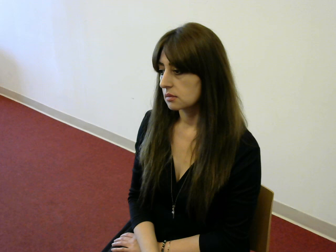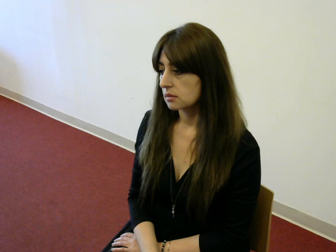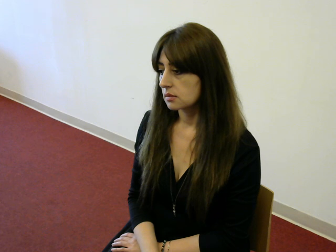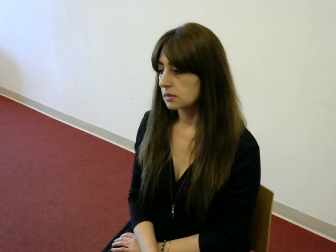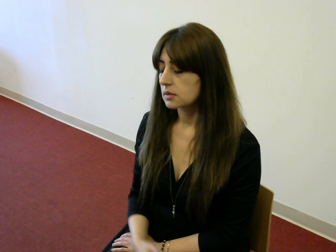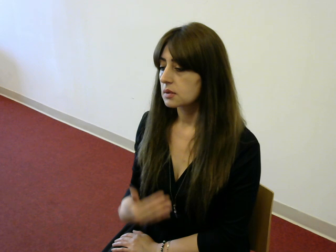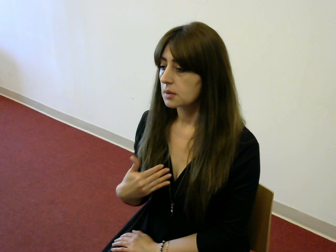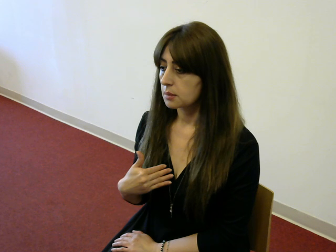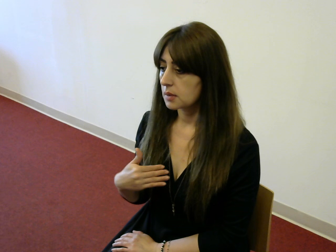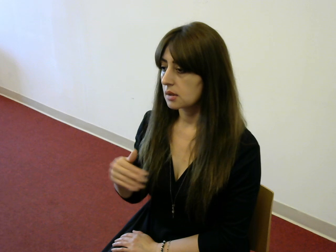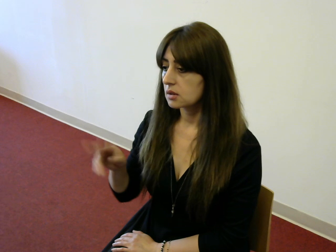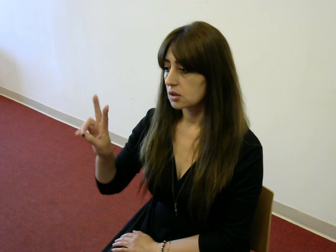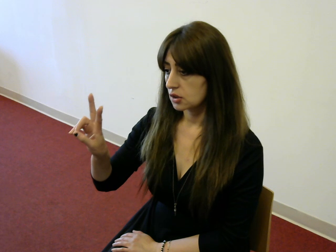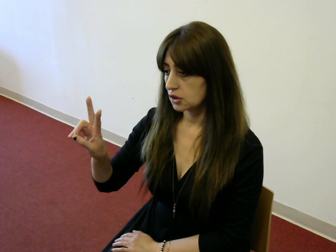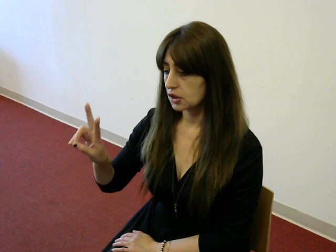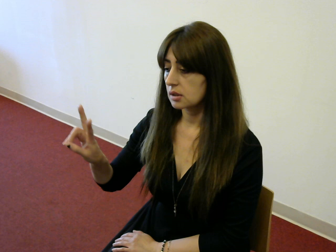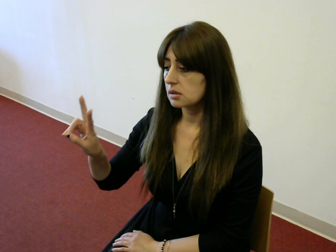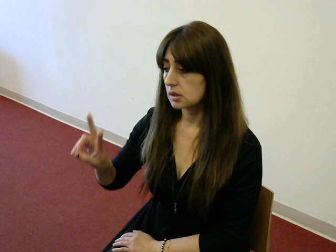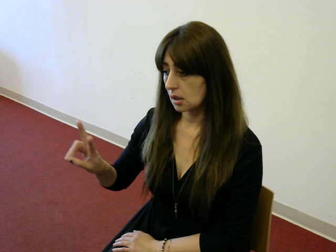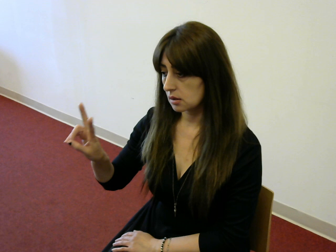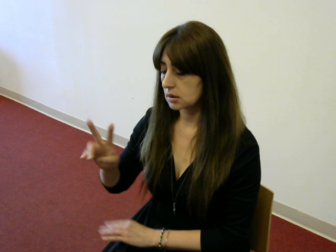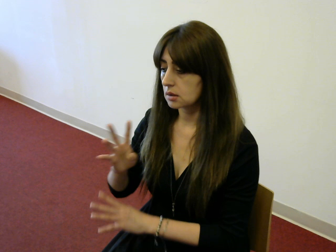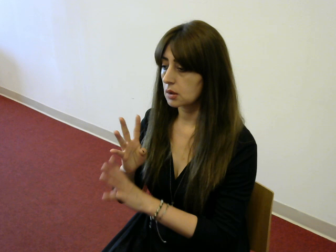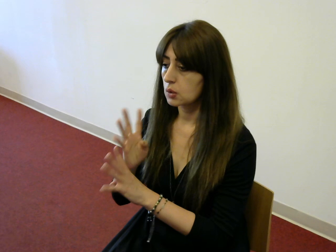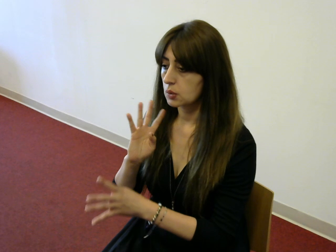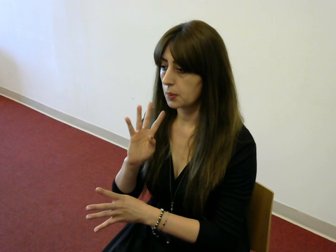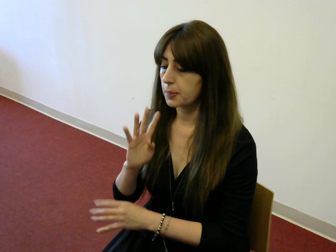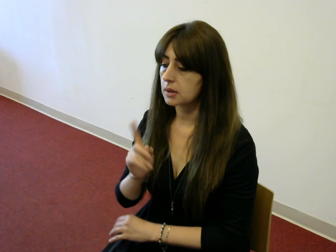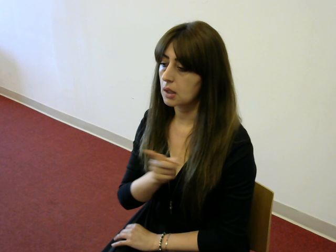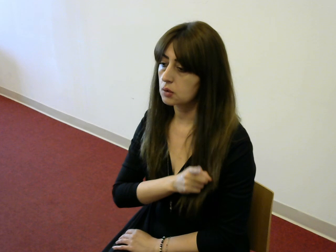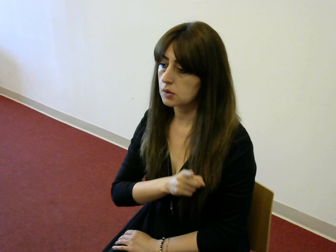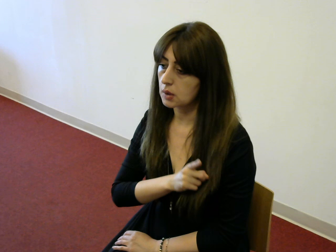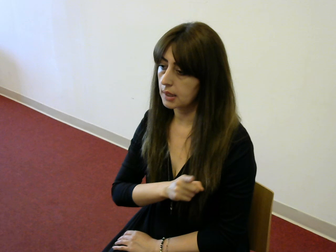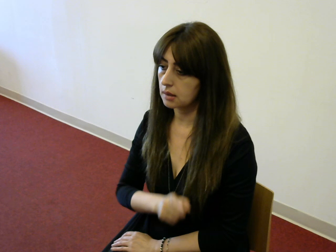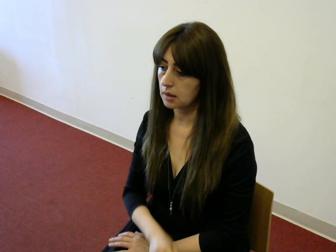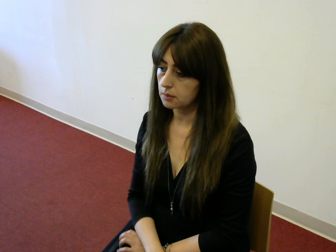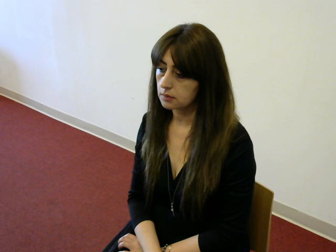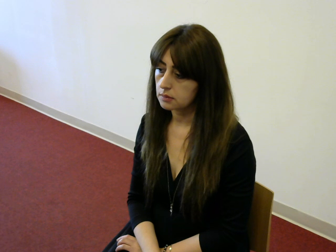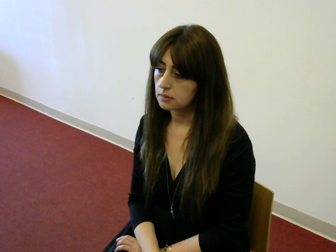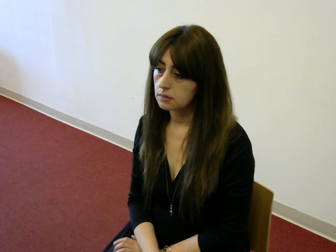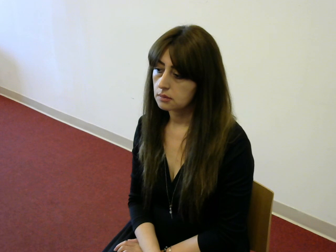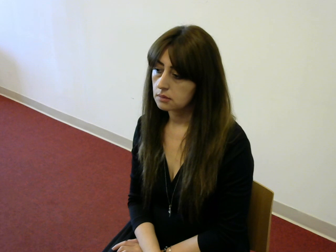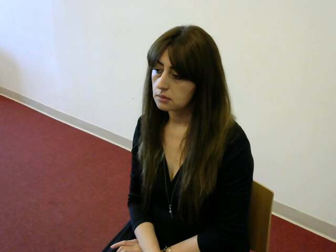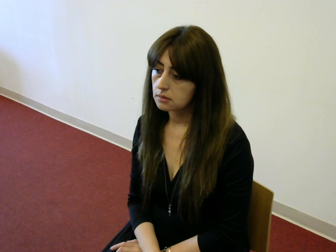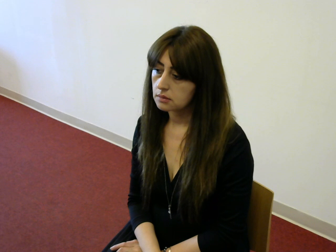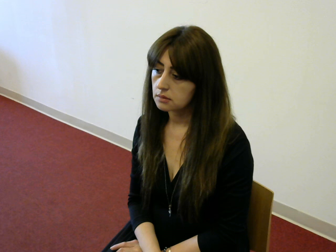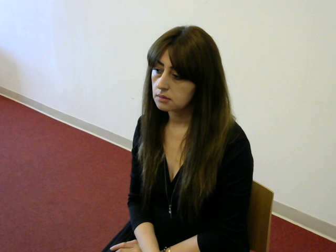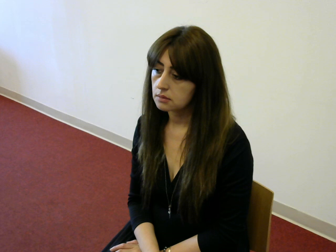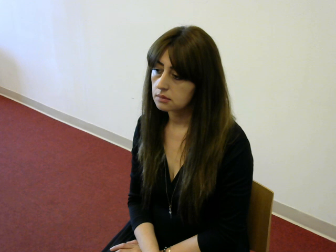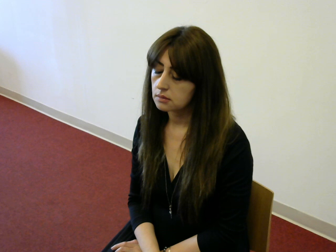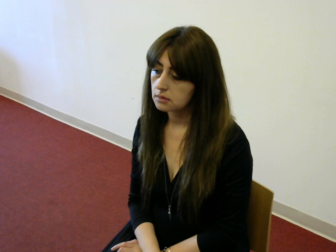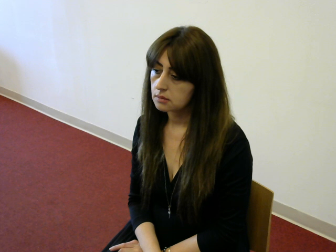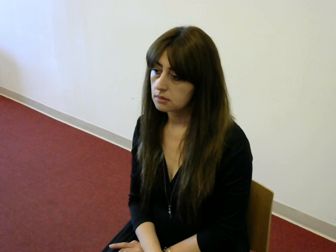Mən iki saatdır növbədə gözləyirəm